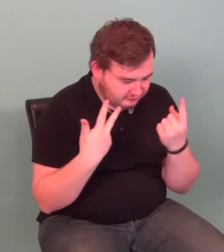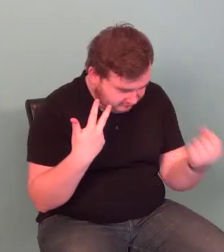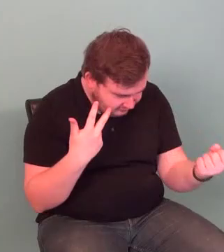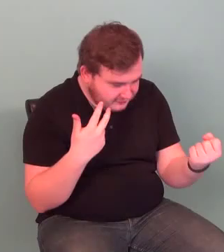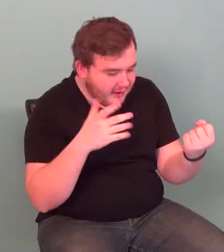Trzymam to w zanadrzu.